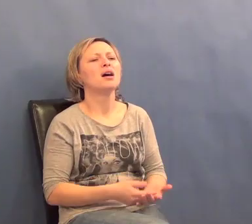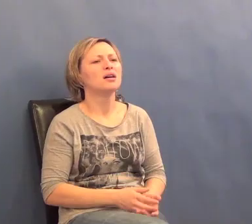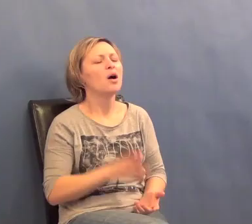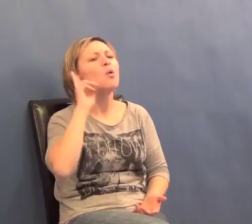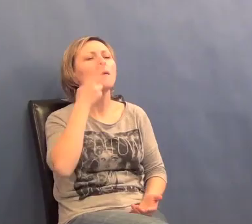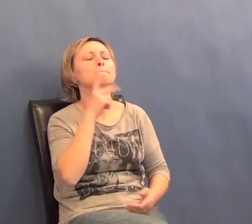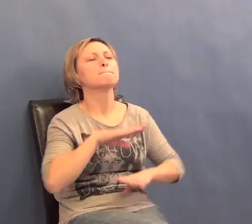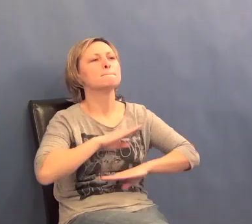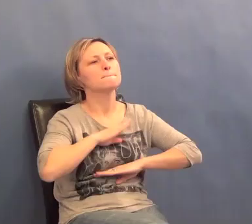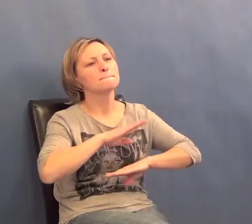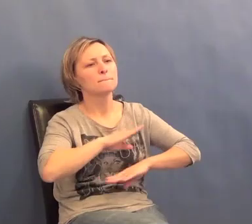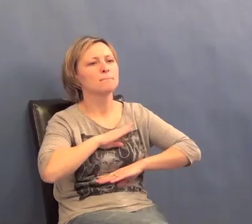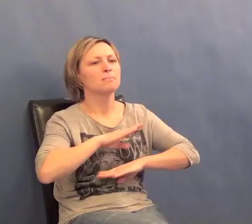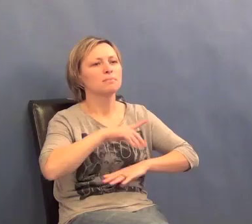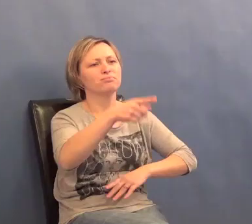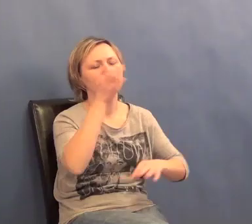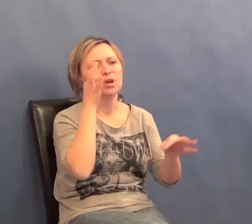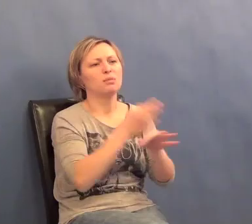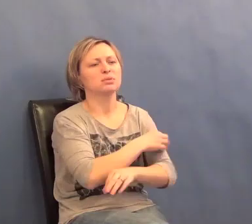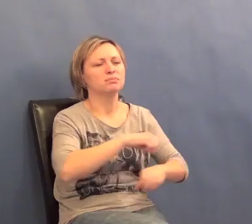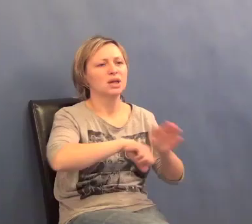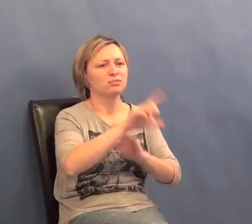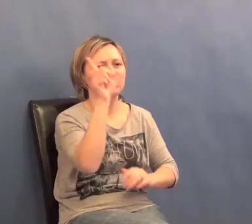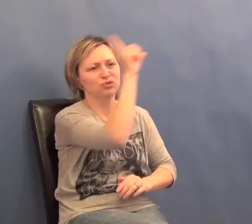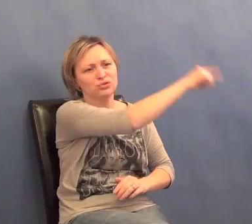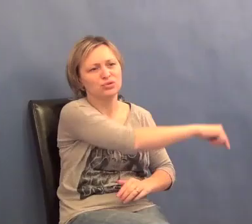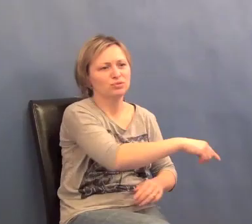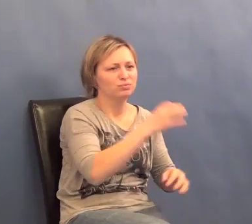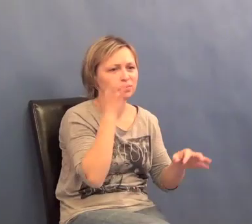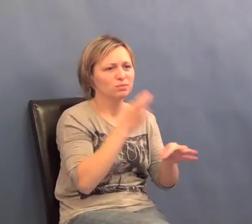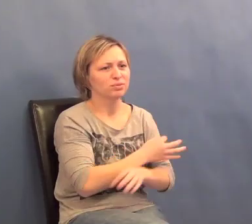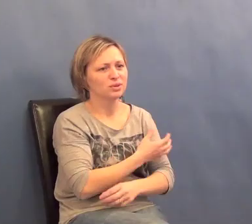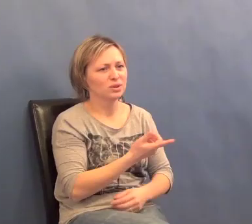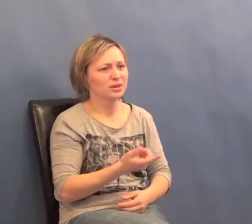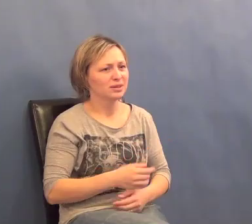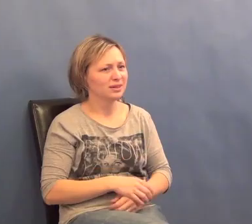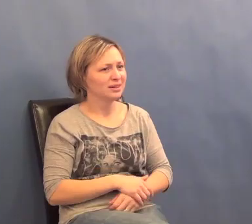Głuchy tak zamiga bramka, a ty możesz się pomylić i pójdziesz na piłkę nożną.